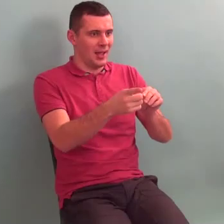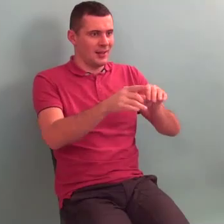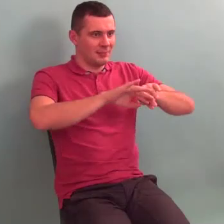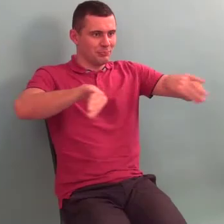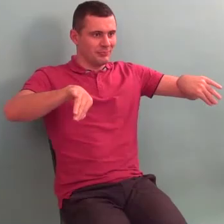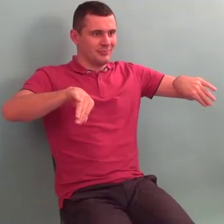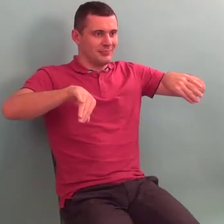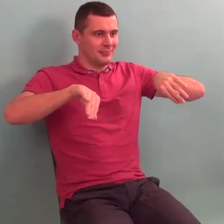Osobno.